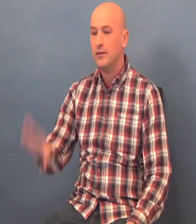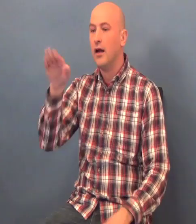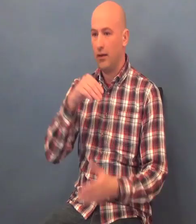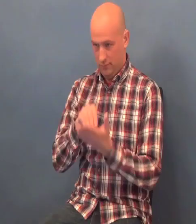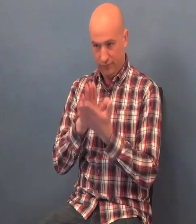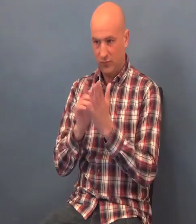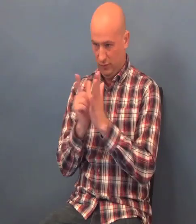Mam zapisać, że siedemnastego?